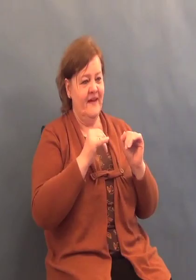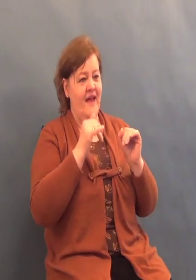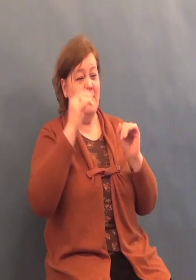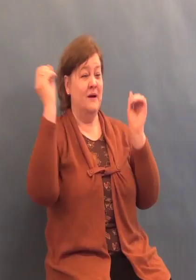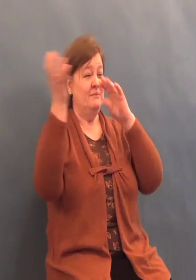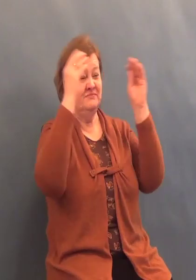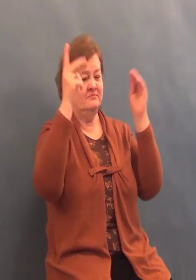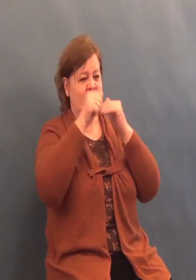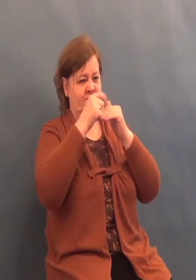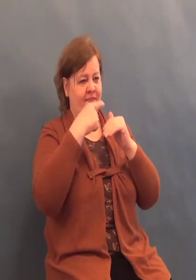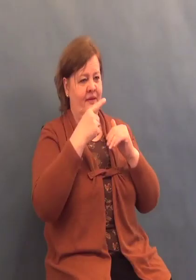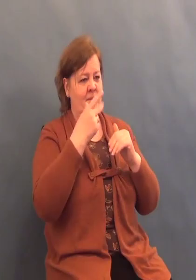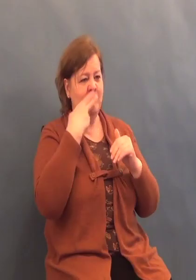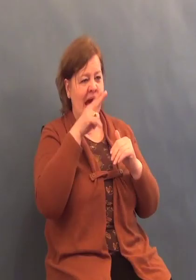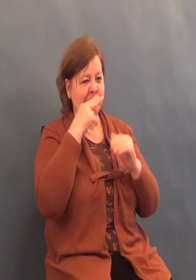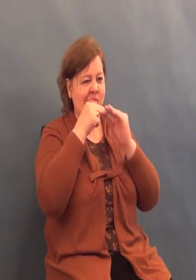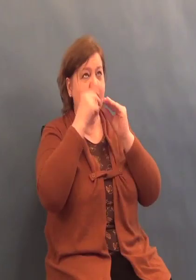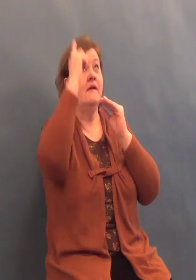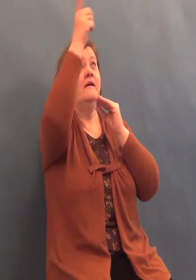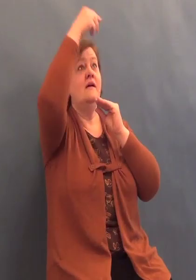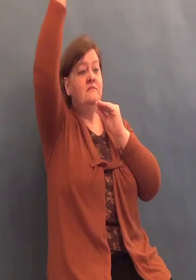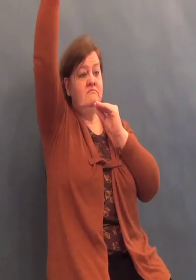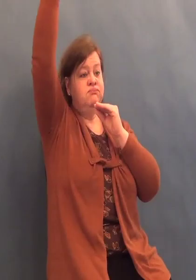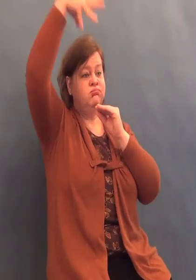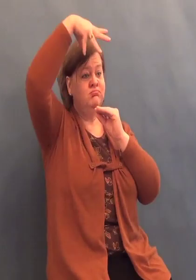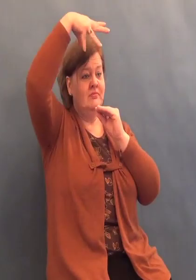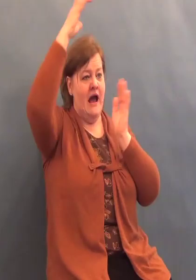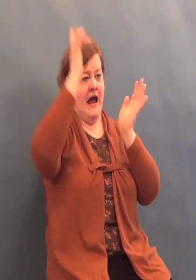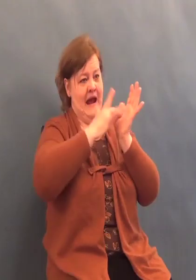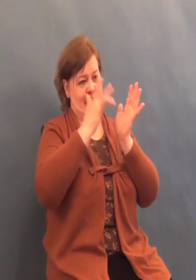Okazuje się, że powodem alarmu jest papieros, czujnik wyczuł dym i zareagował.